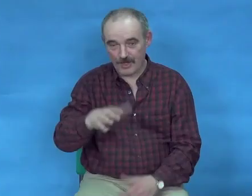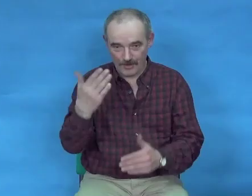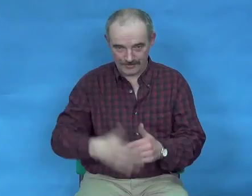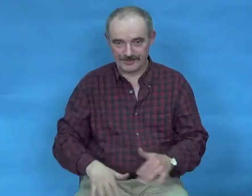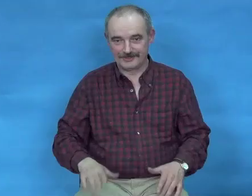Koniec.